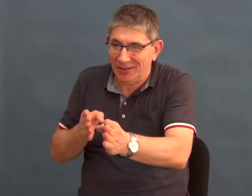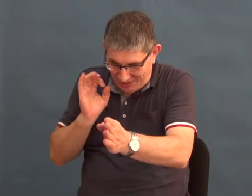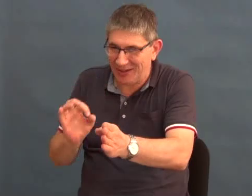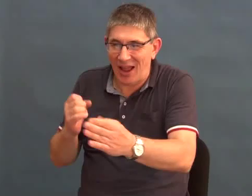Dobrze?